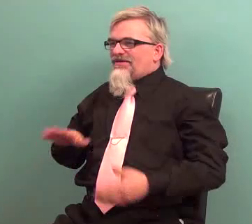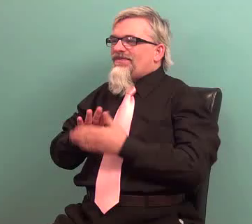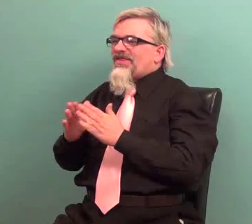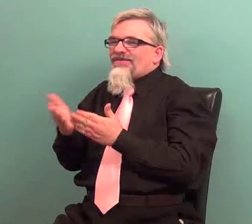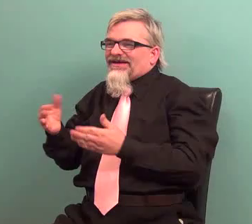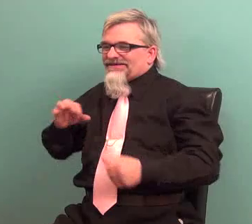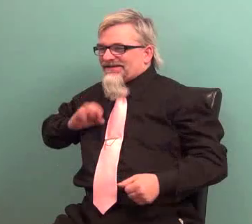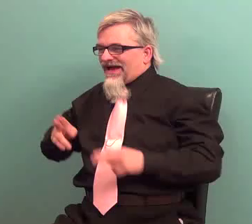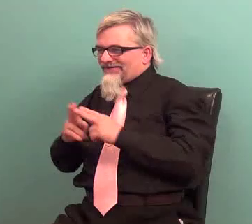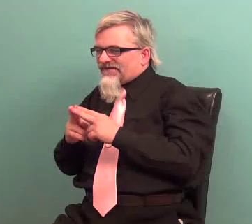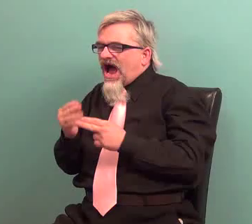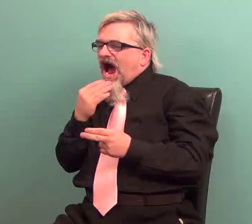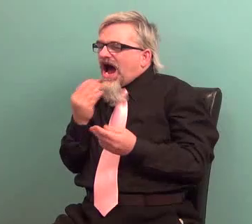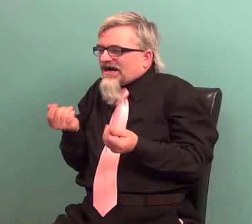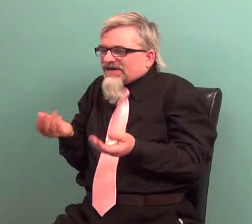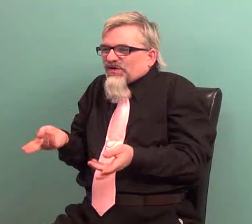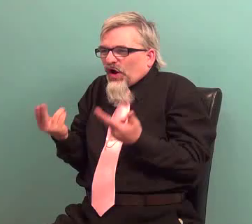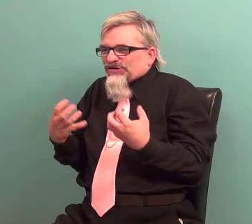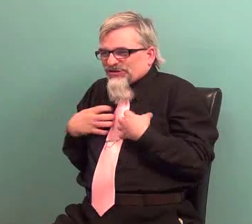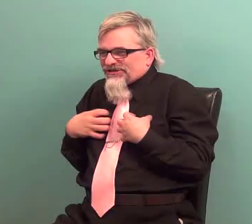Namawia się z synem, bo nie wie skąd wziąć pieniądze na jedzenie i na życie.